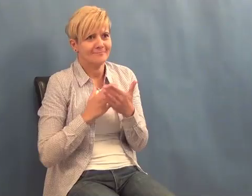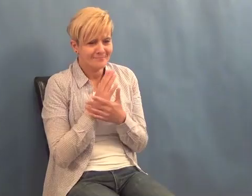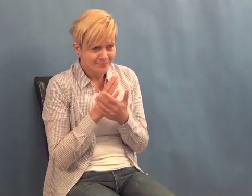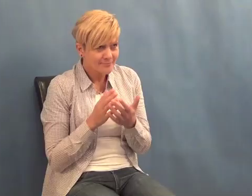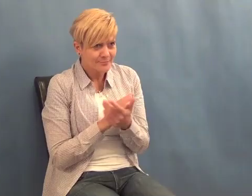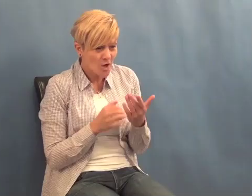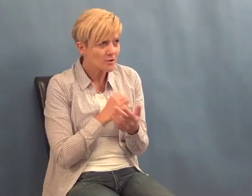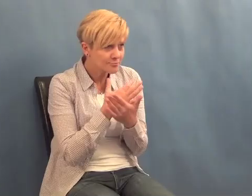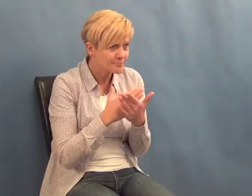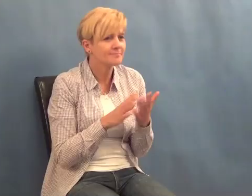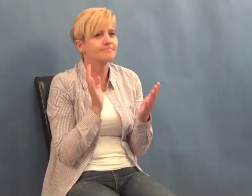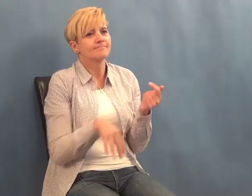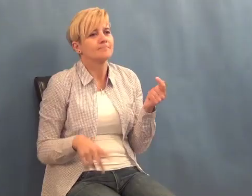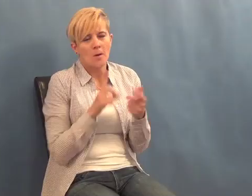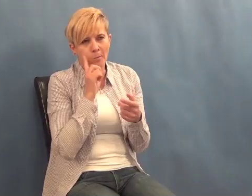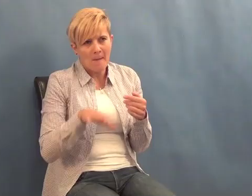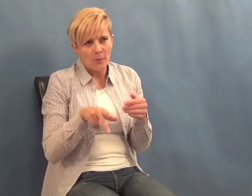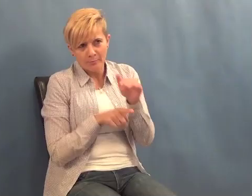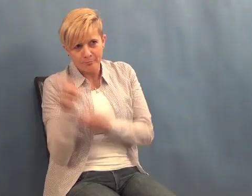Rozbija okno, dobra, mały chłopak ucieka.